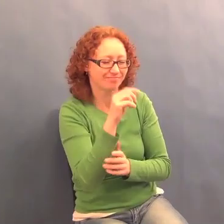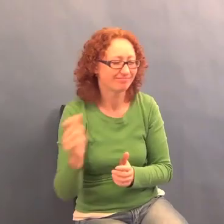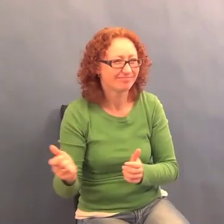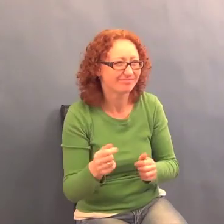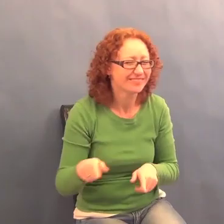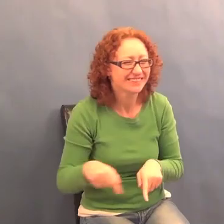Biegnie zadowolony.